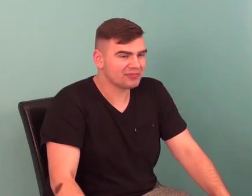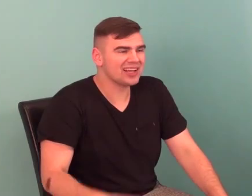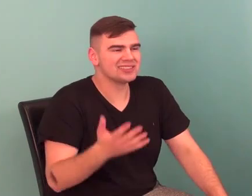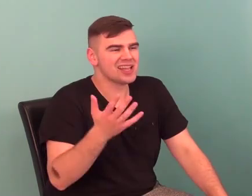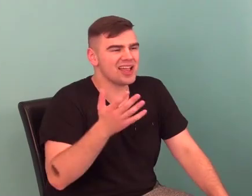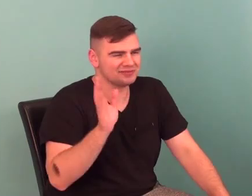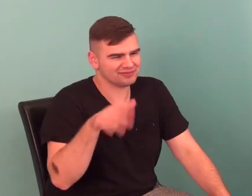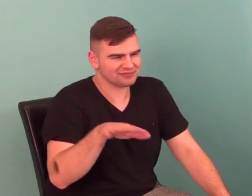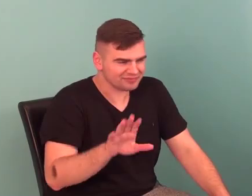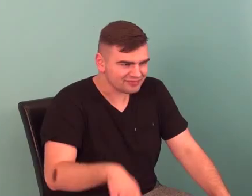Gdzie? E tam, w jakimś miejscu.